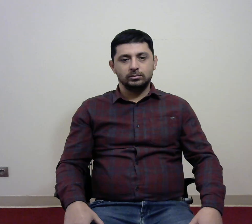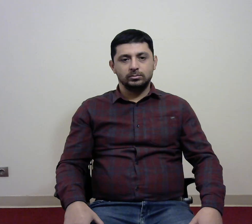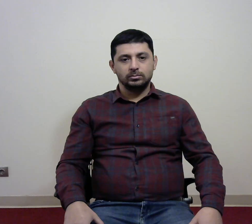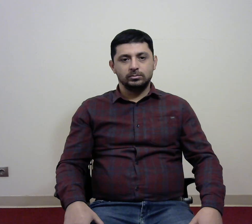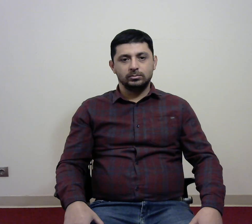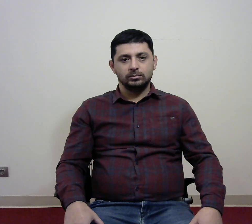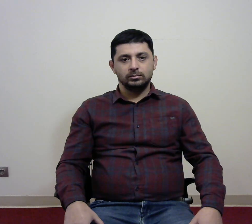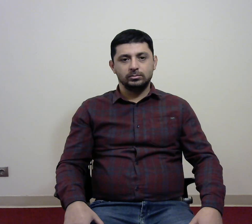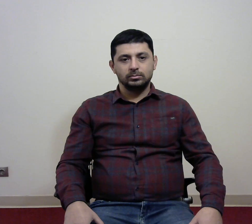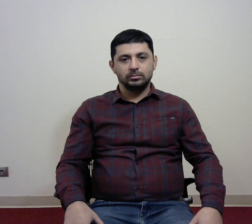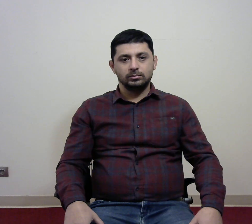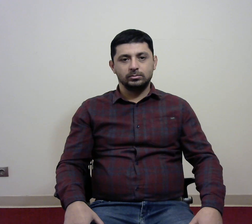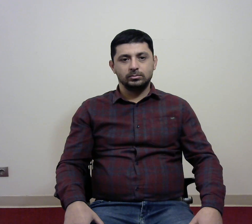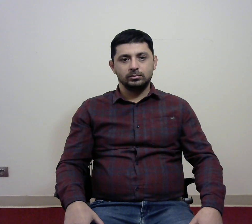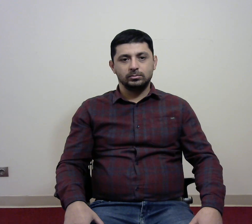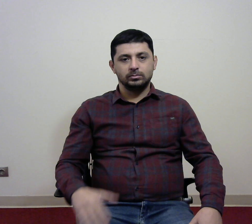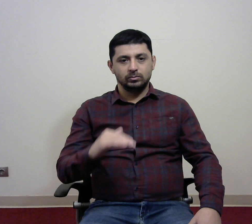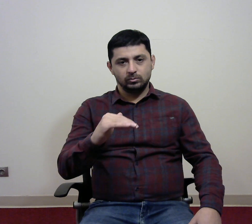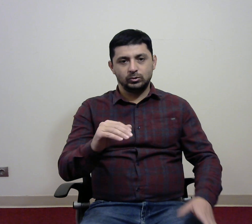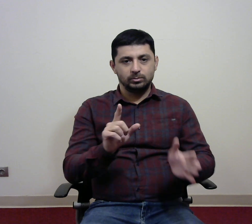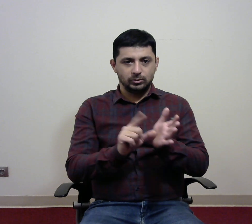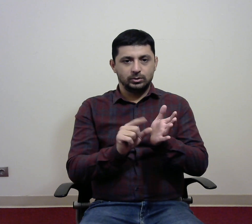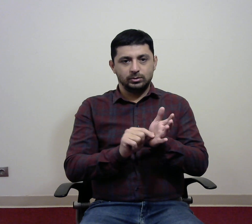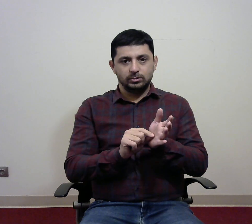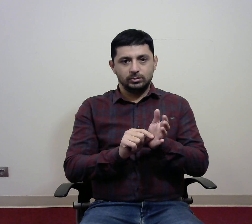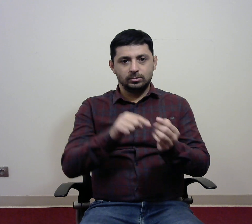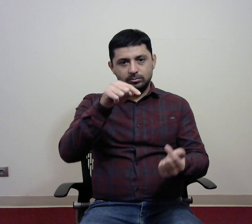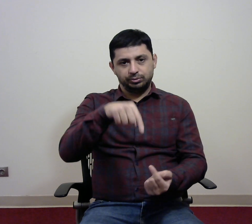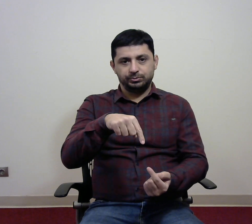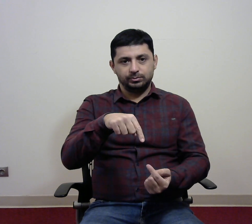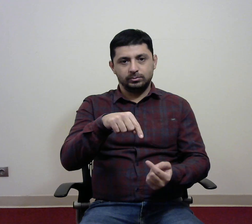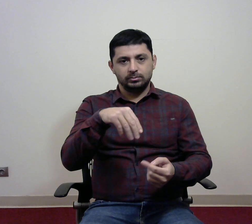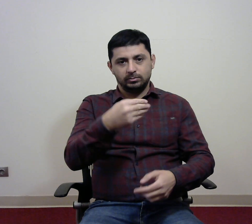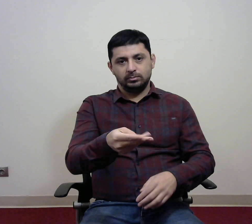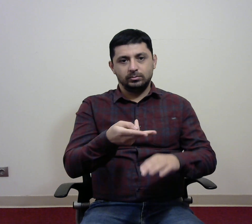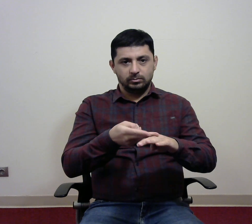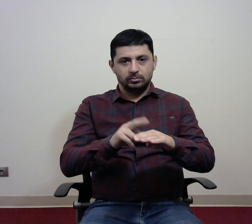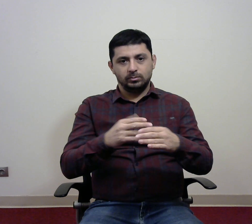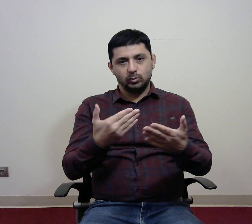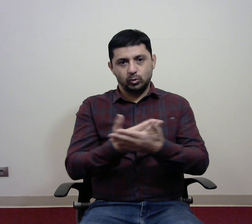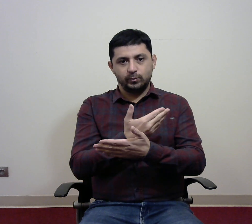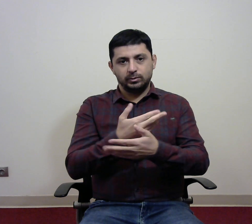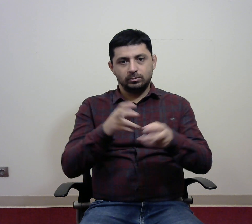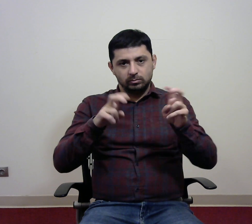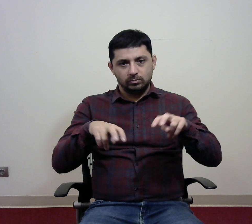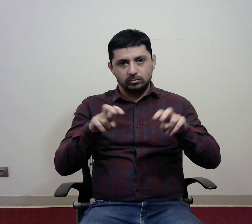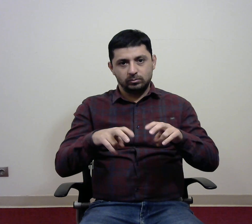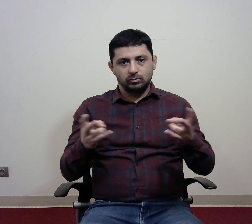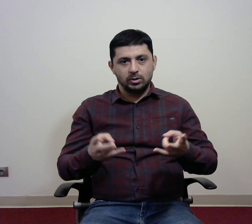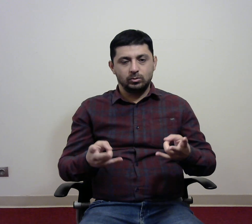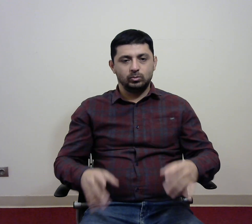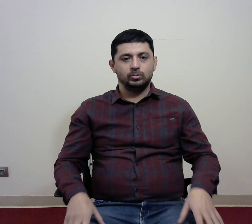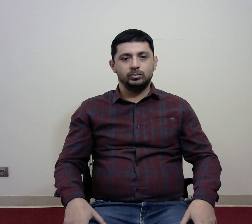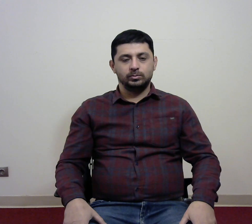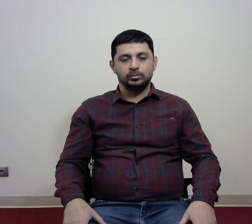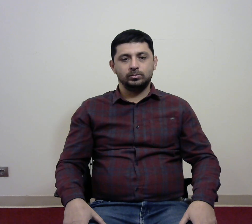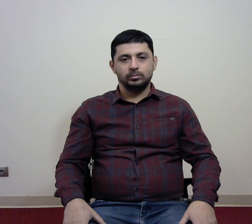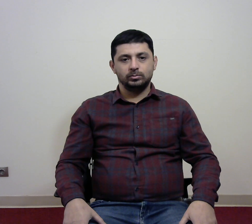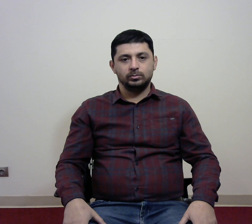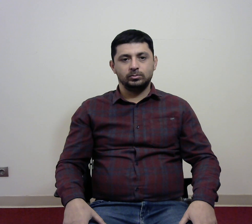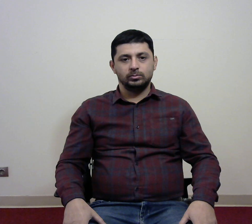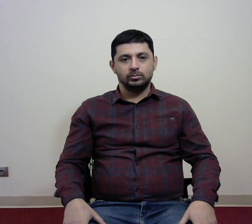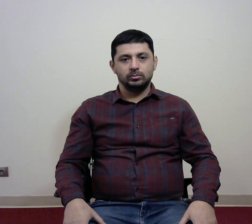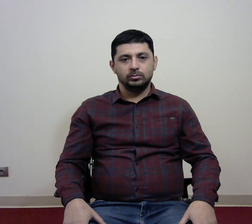Sizə pensiya təyin olunması üçün yenidən müayinə olunmalısınız